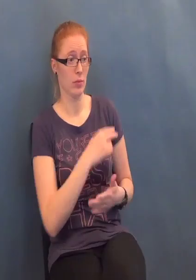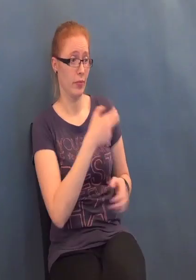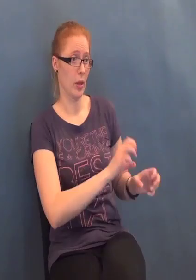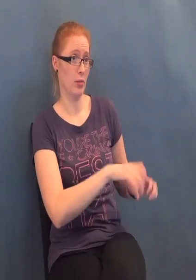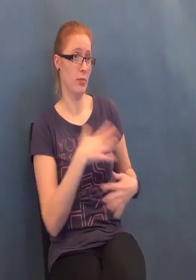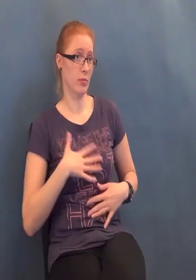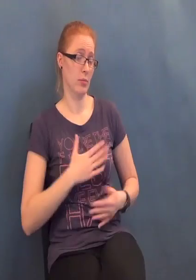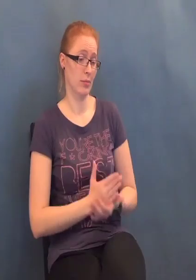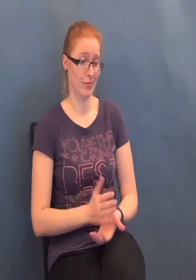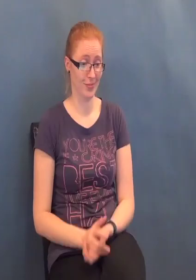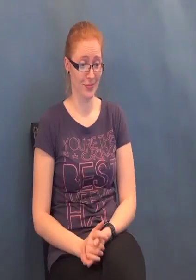Tylko napełnić wannę i myć się.